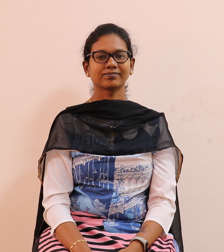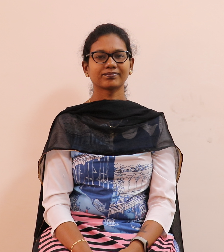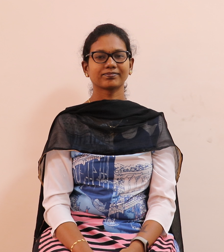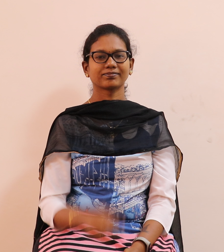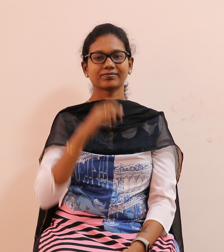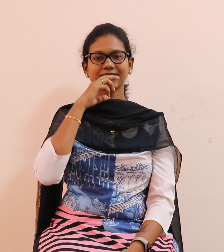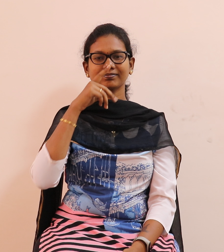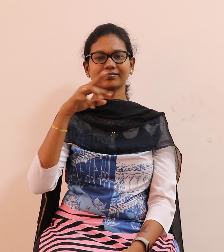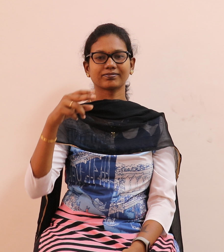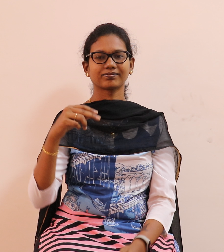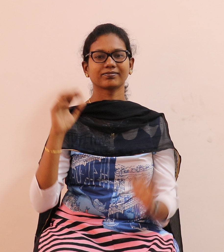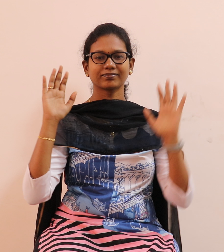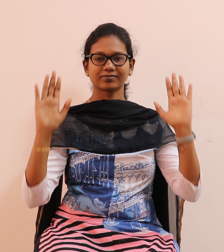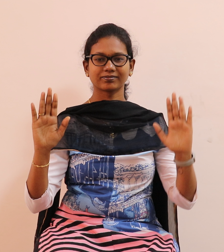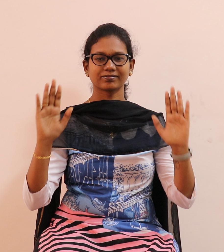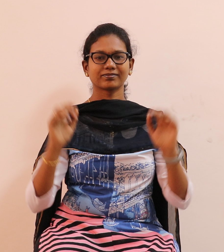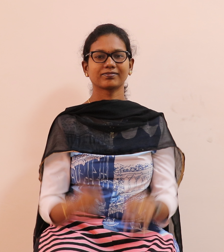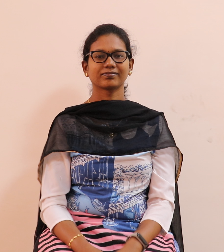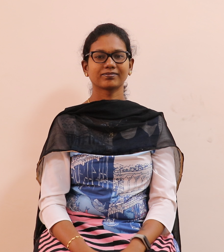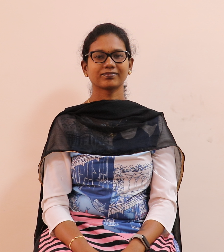tell me truth